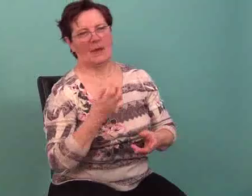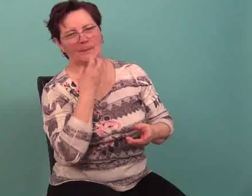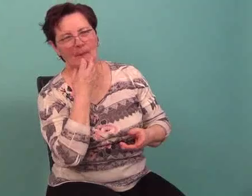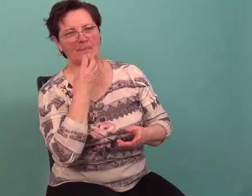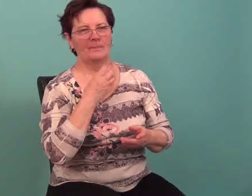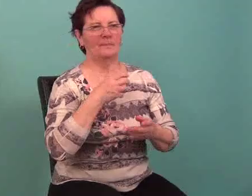Szli i jedli.